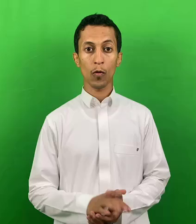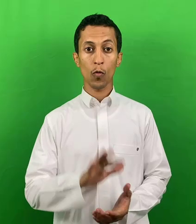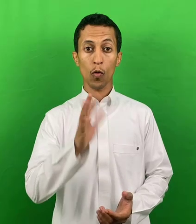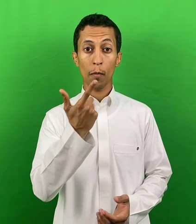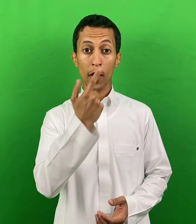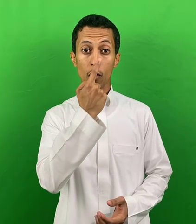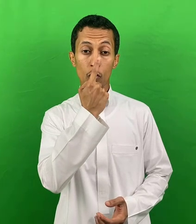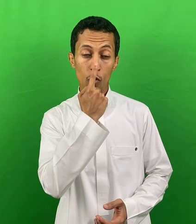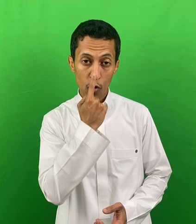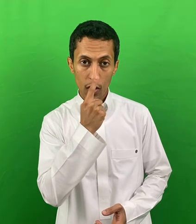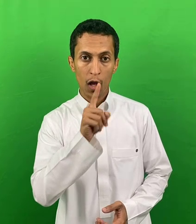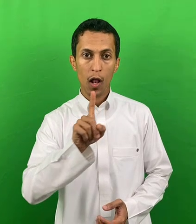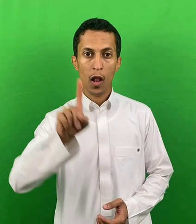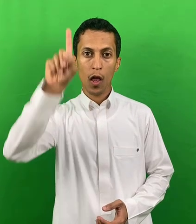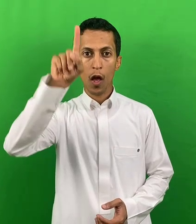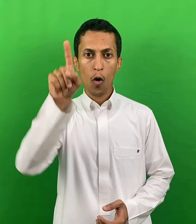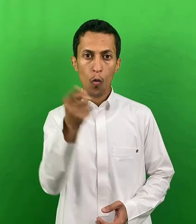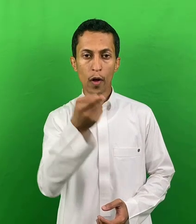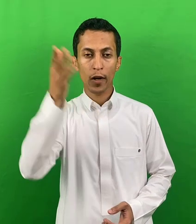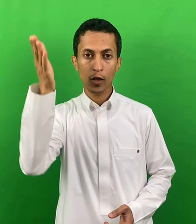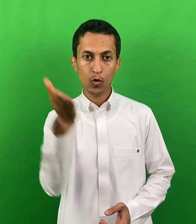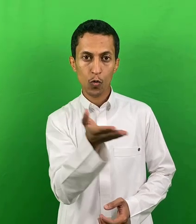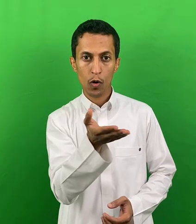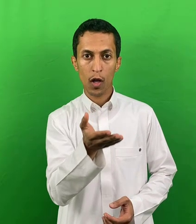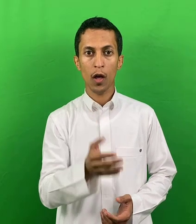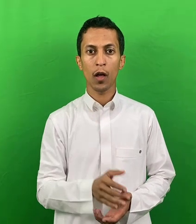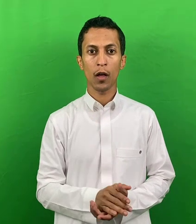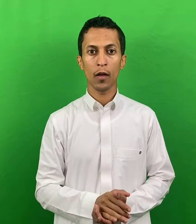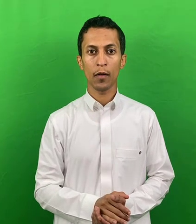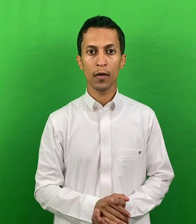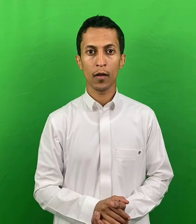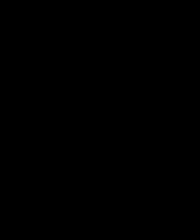من يطع الله ورسوله